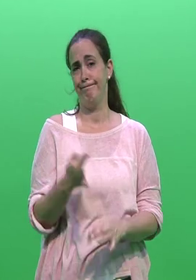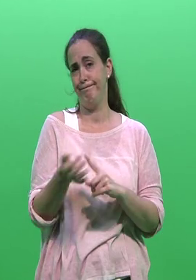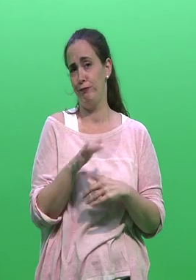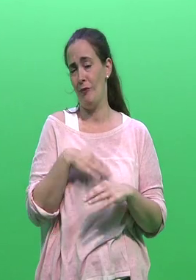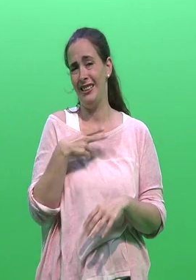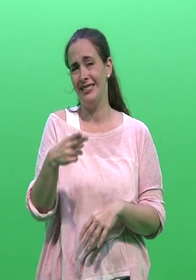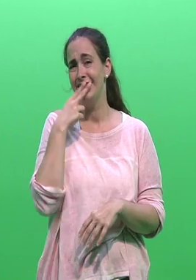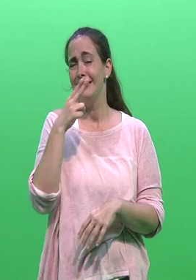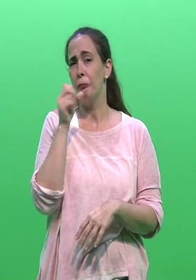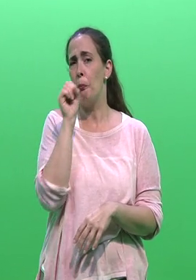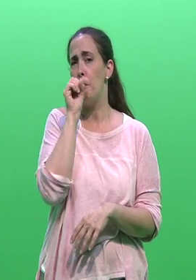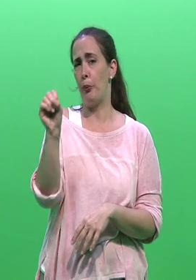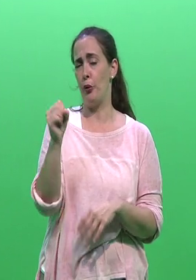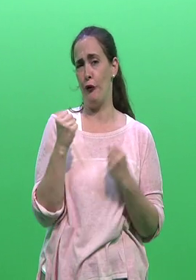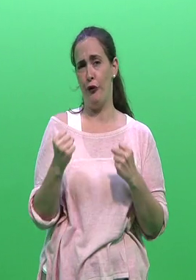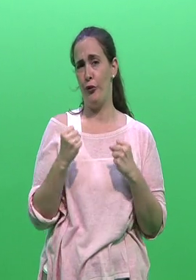És perquè fumo puros molt forts.